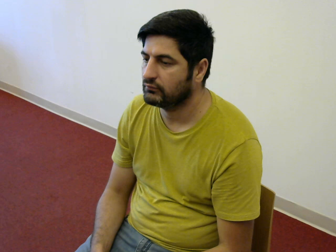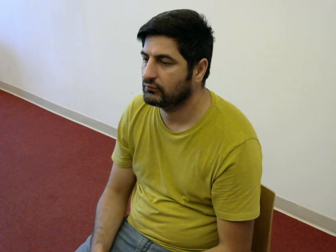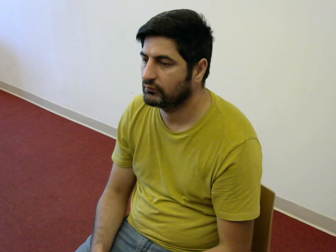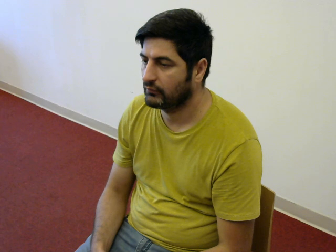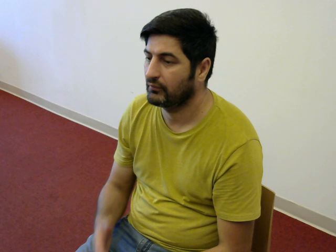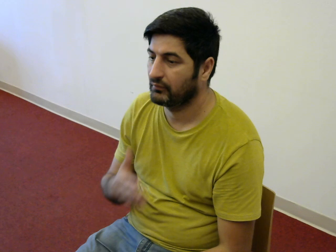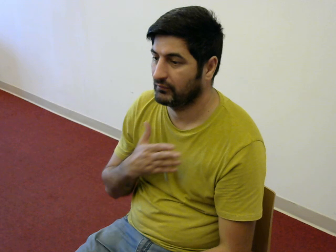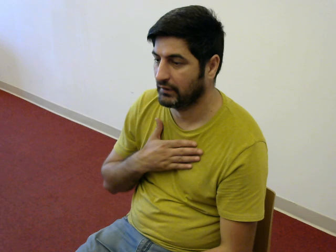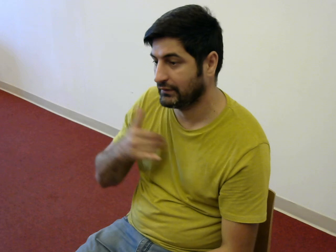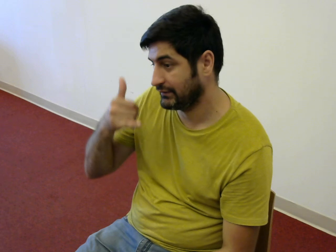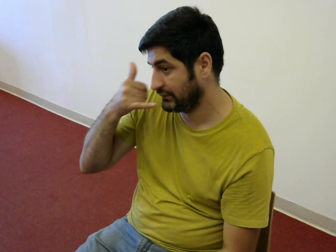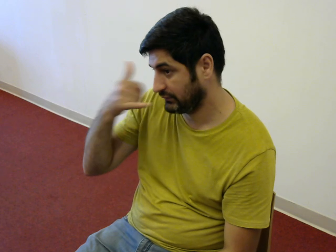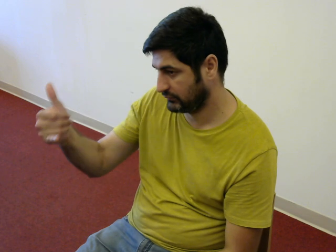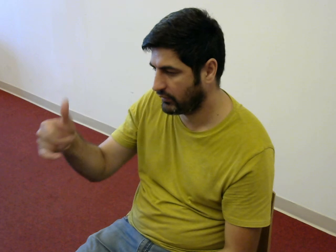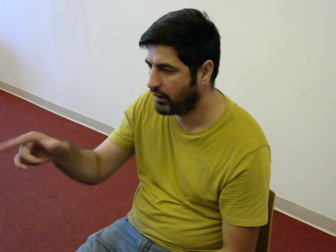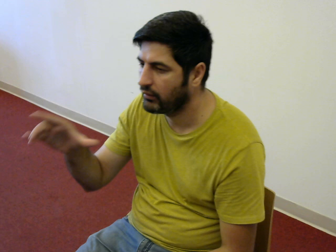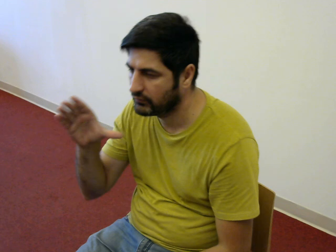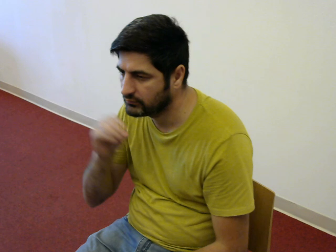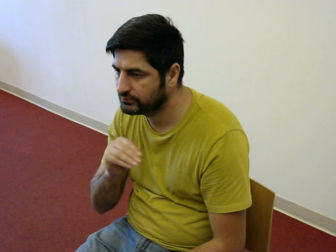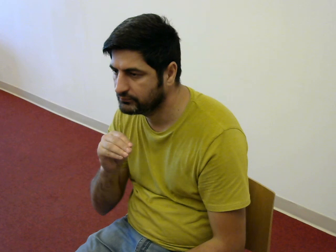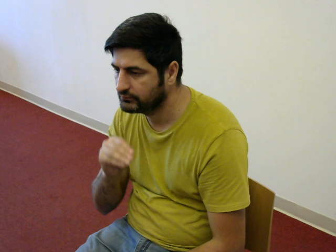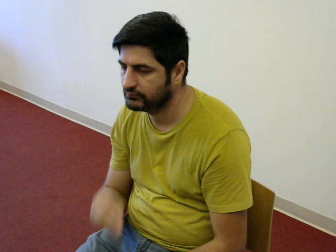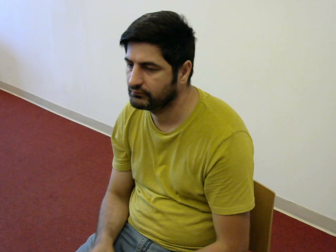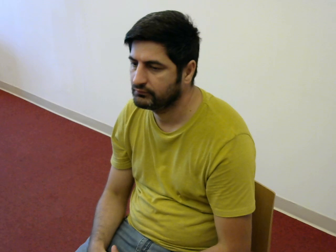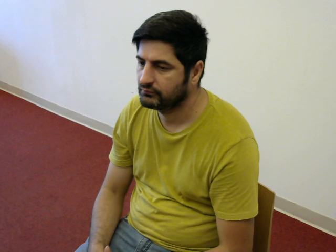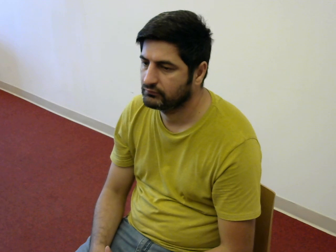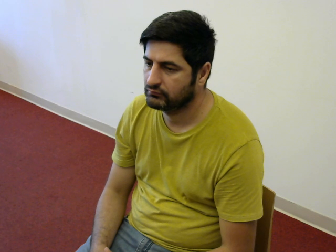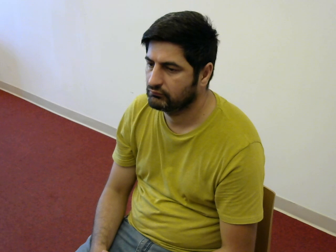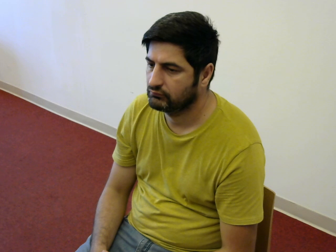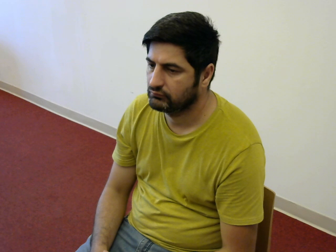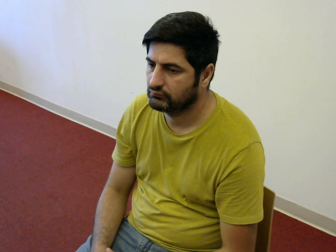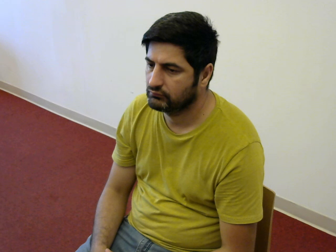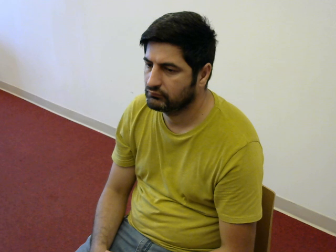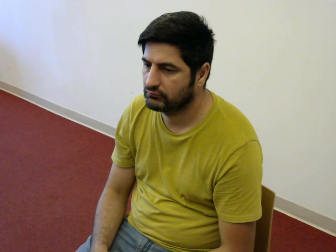Mən zəng edə bilərəmmi?